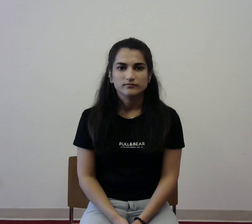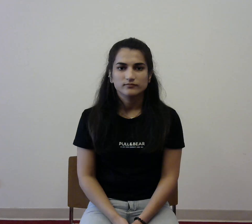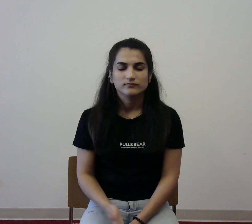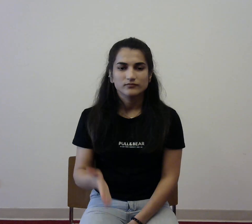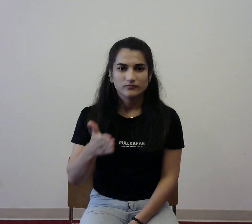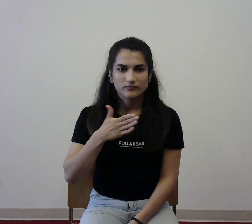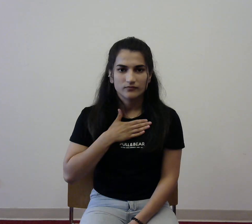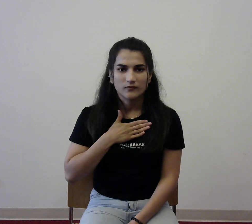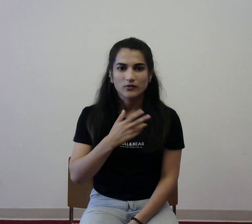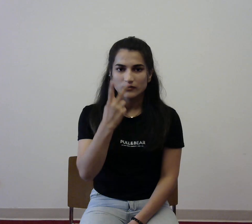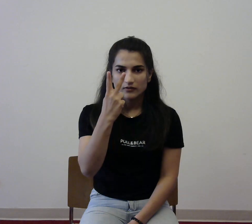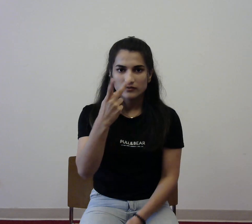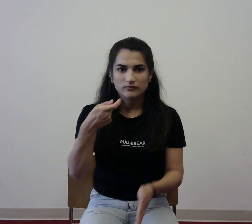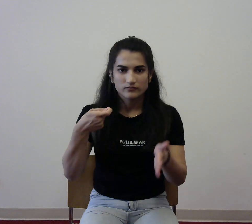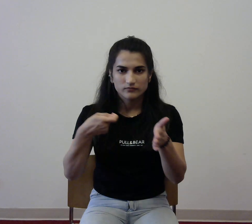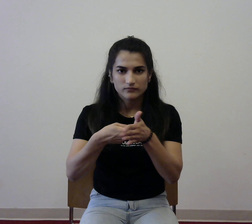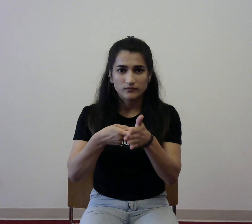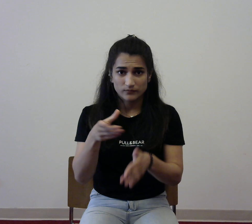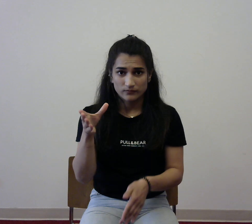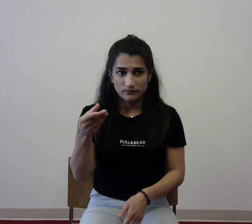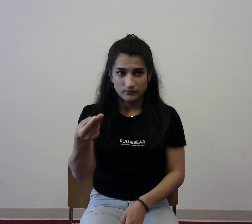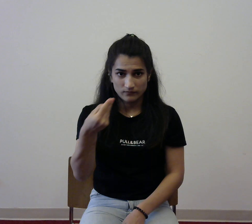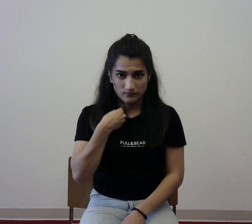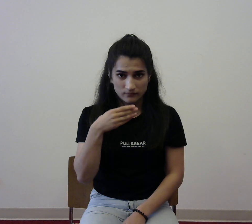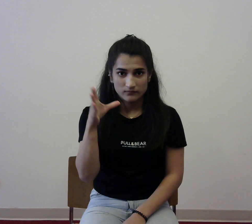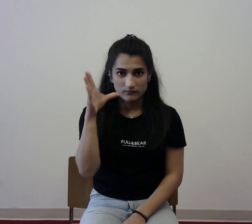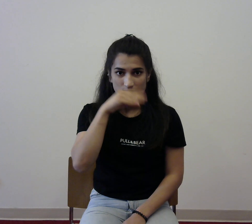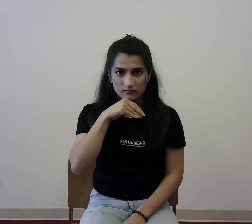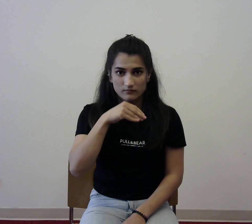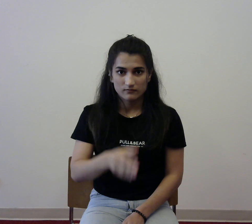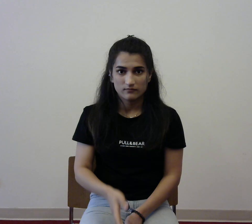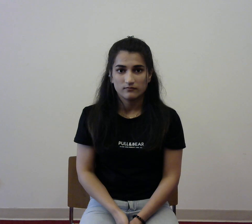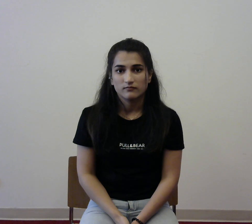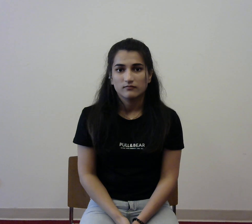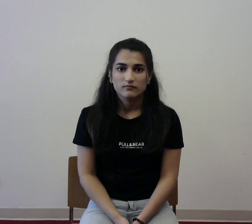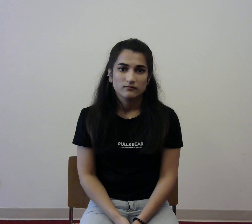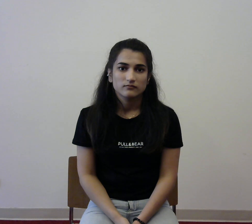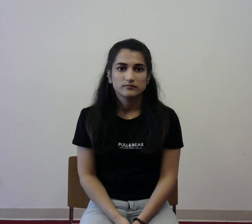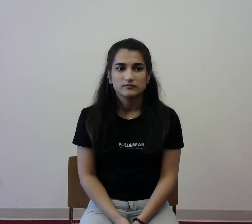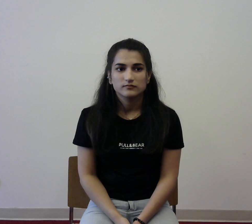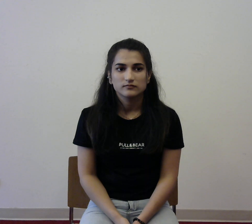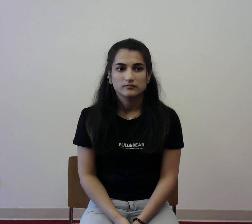Mənə 2 bilet verə bilərsinizmi?